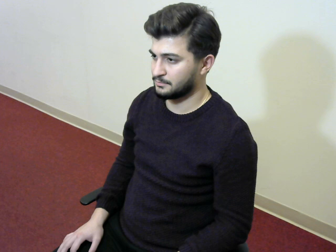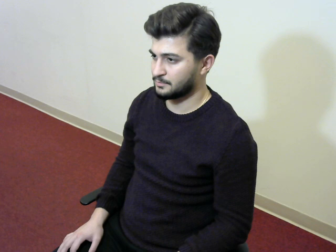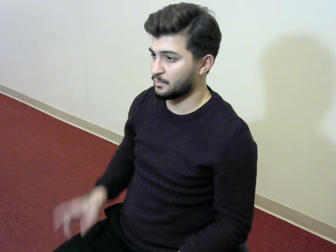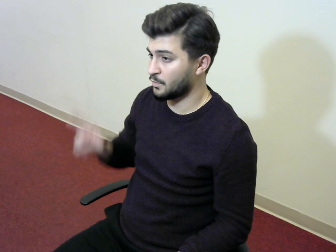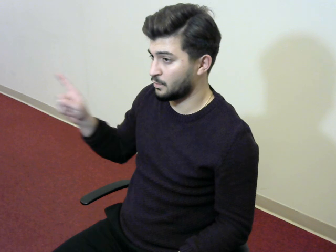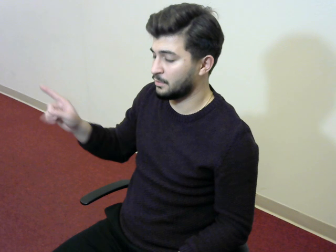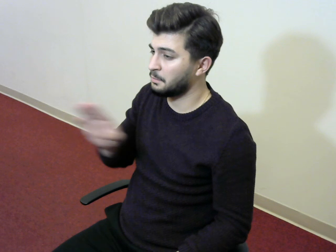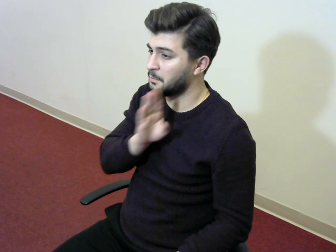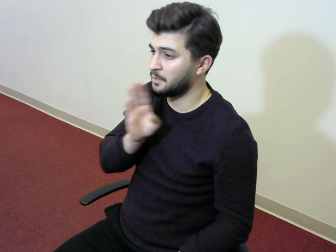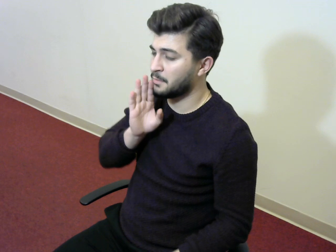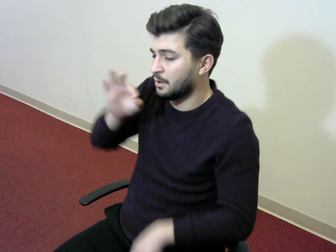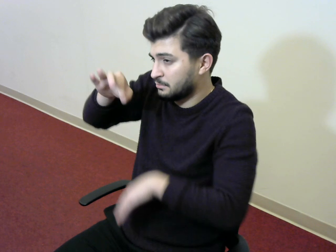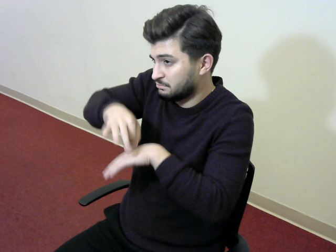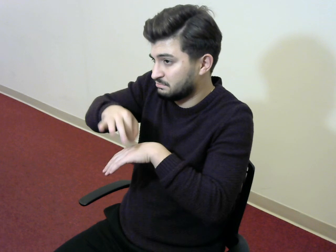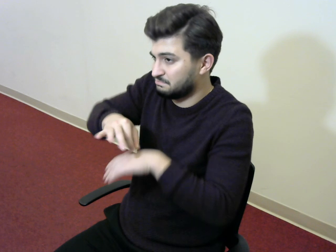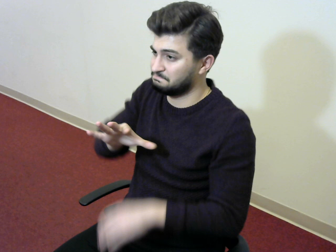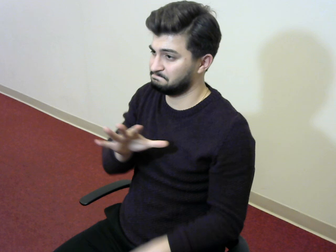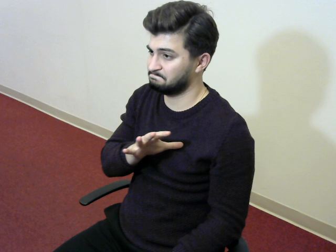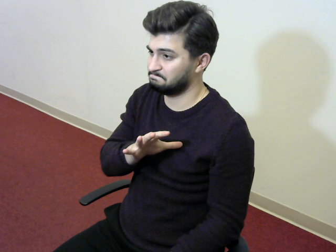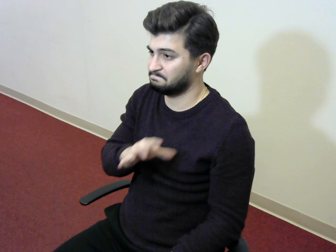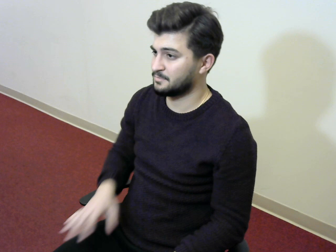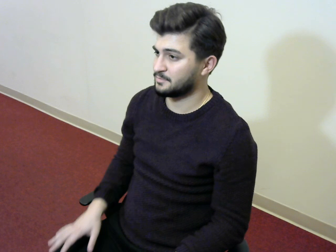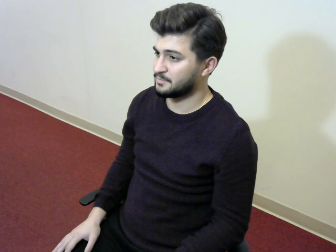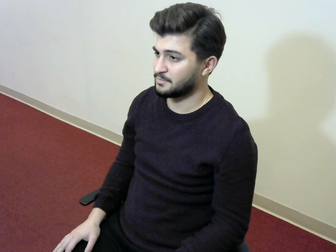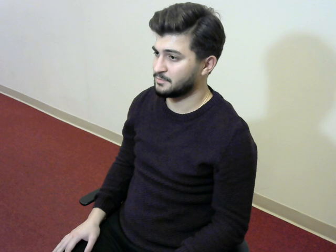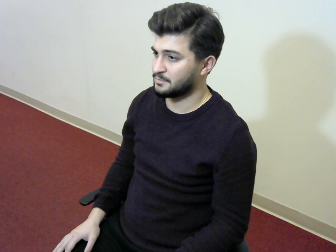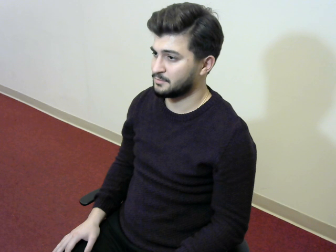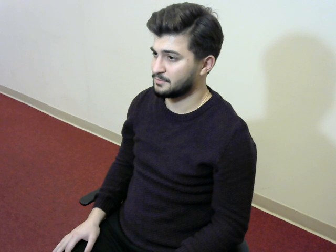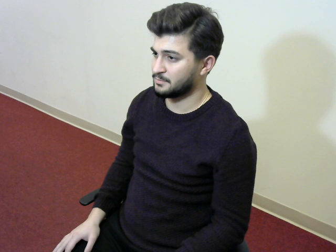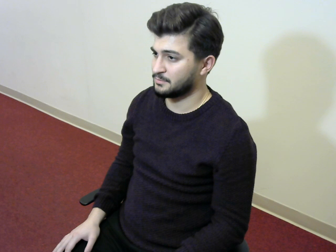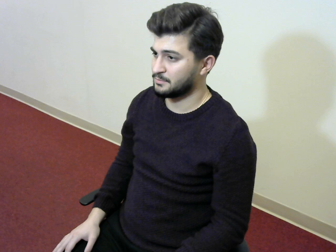Onun anası xəstələnmişdi